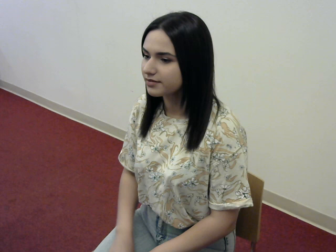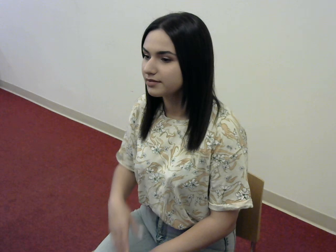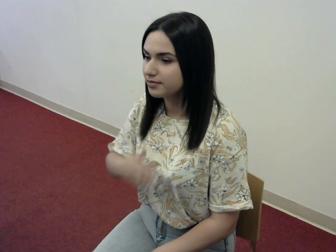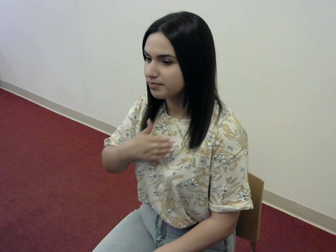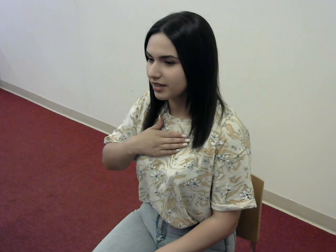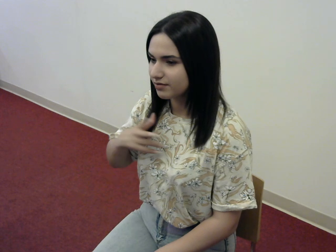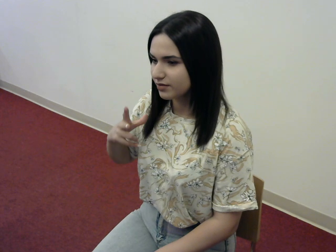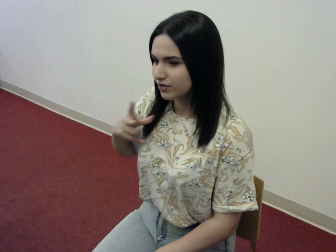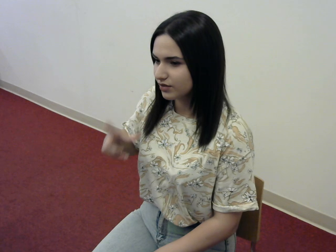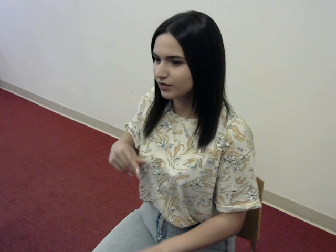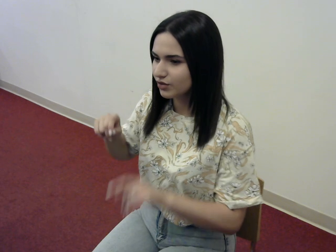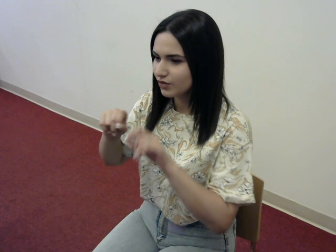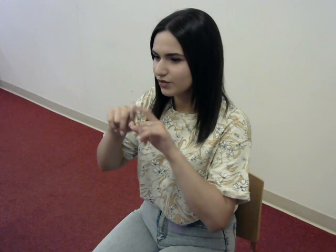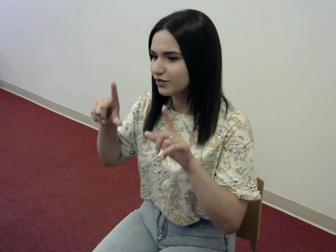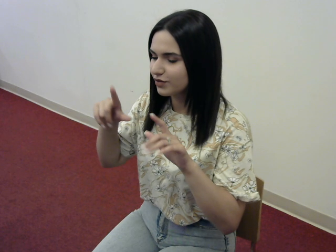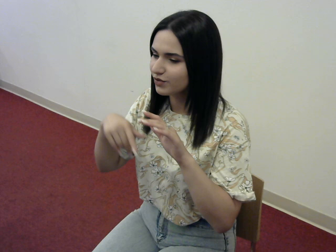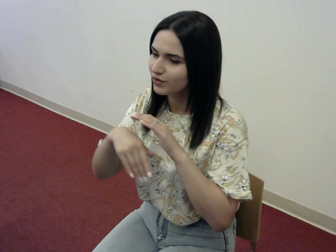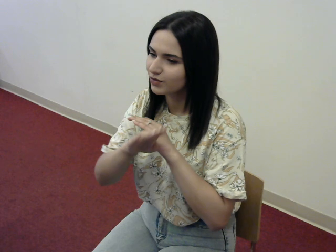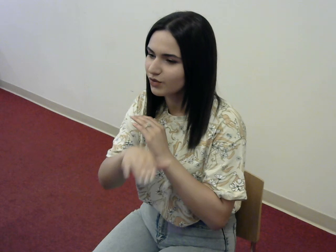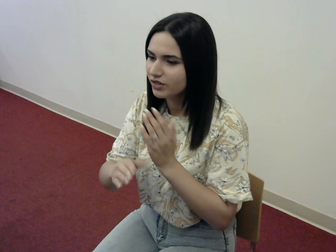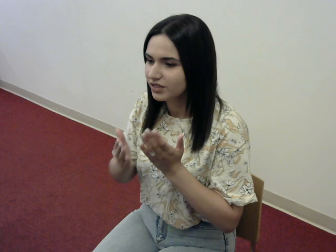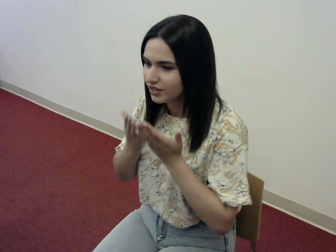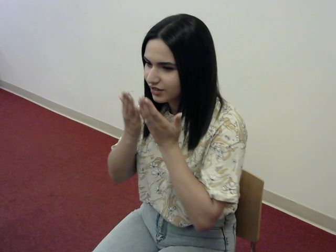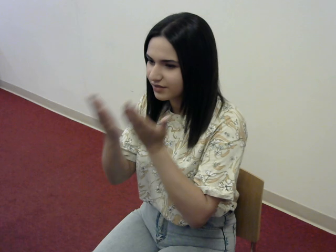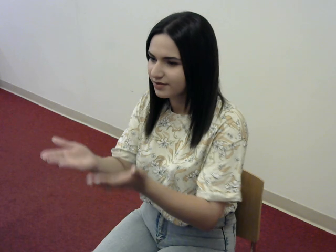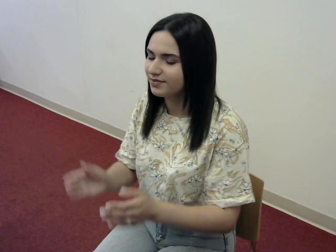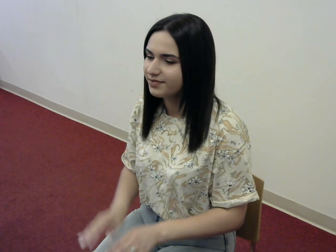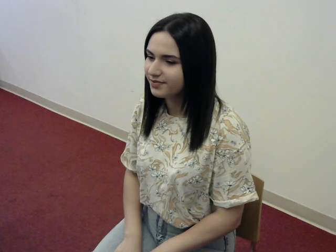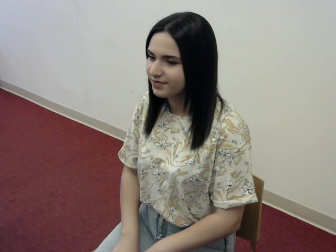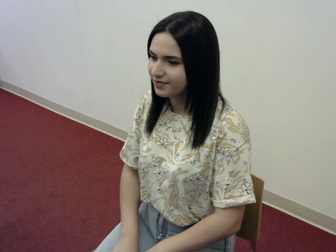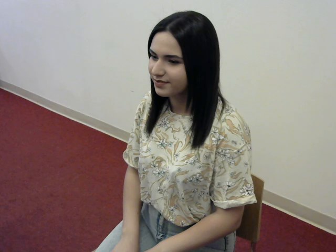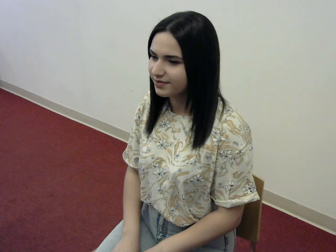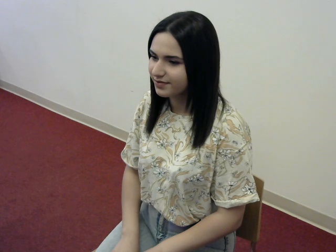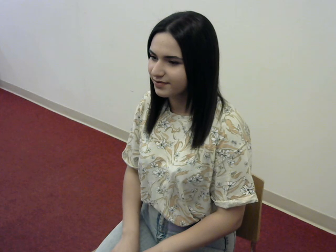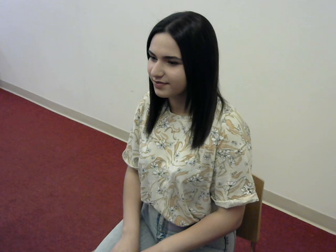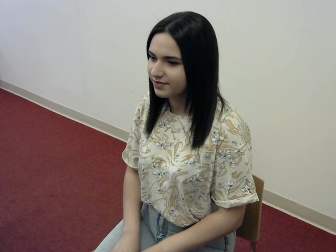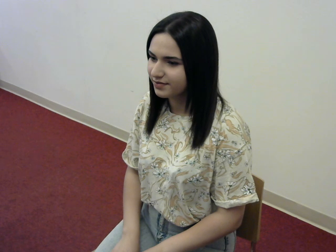Mənim qızım məktəbə gedir, oxuyur